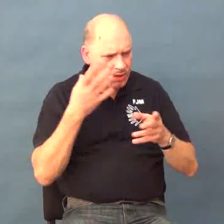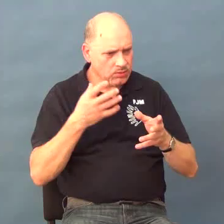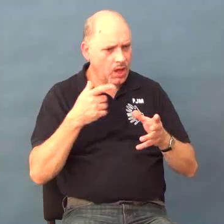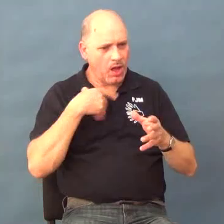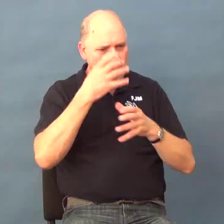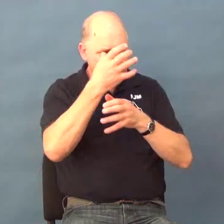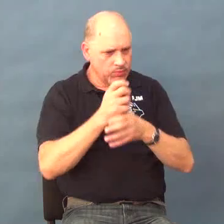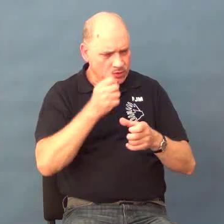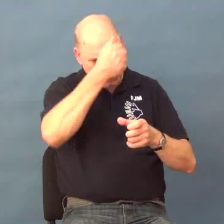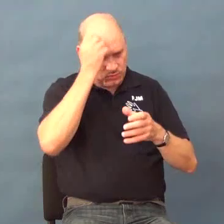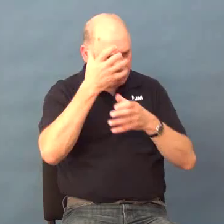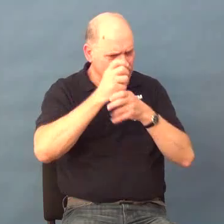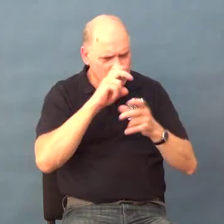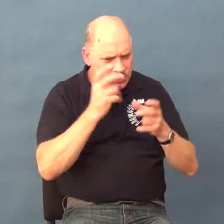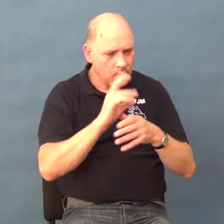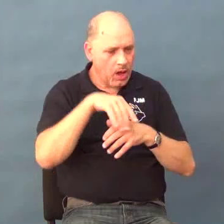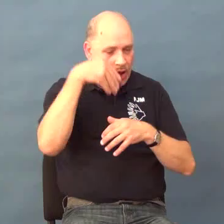Pies szuka razem ze słojem, wypada z okna.